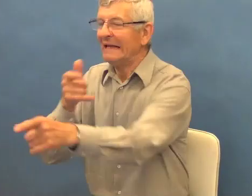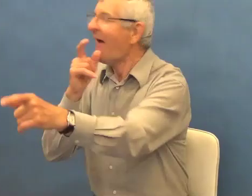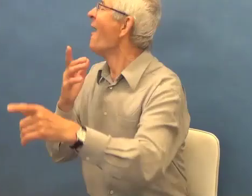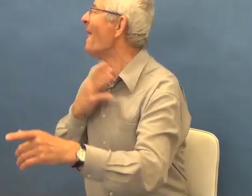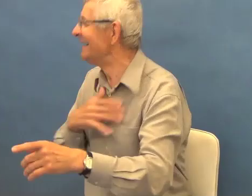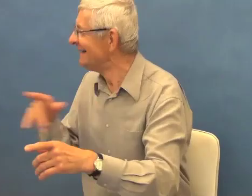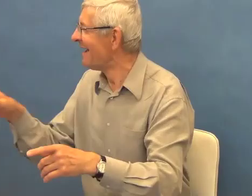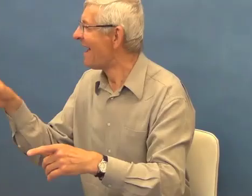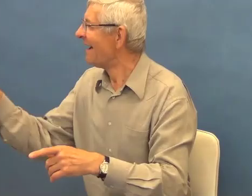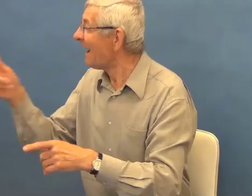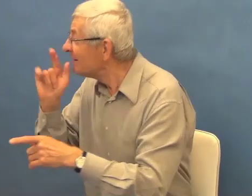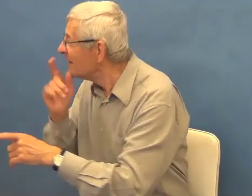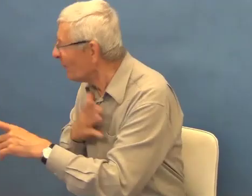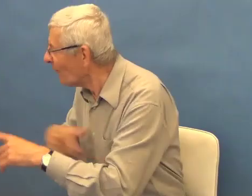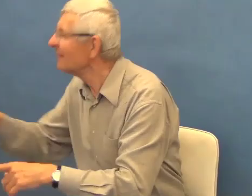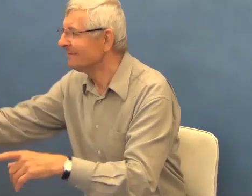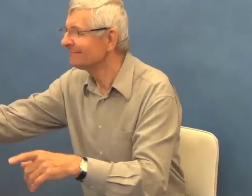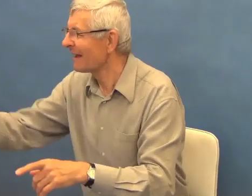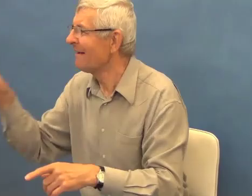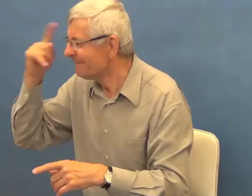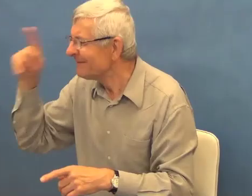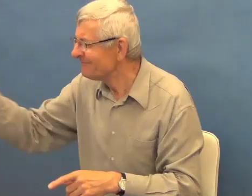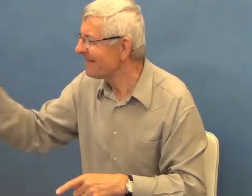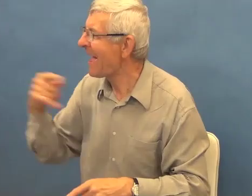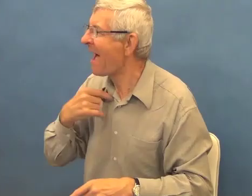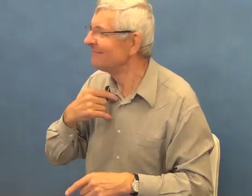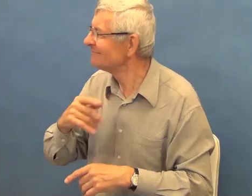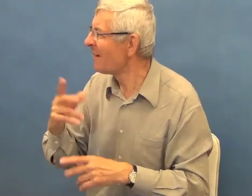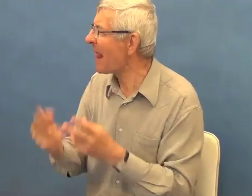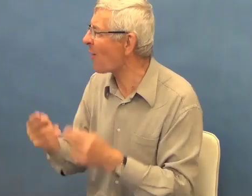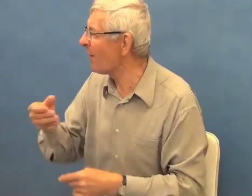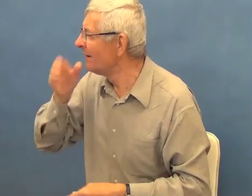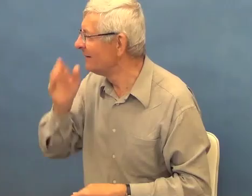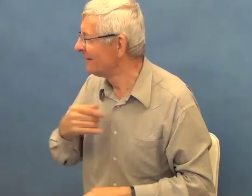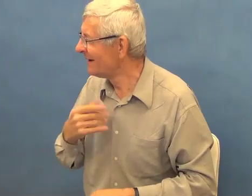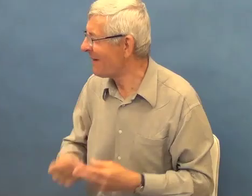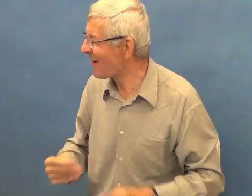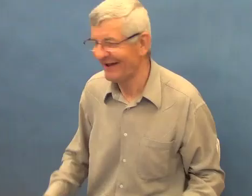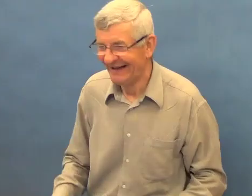Lubi pić, ty też lubisz? Ja nie, ja pijam mleko.